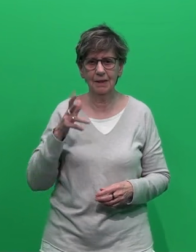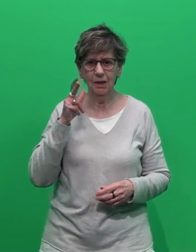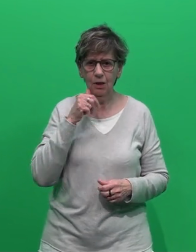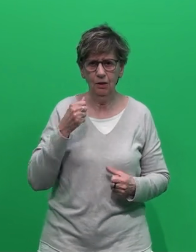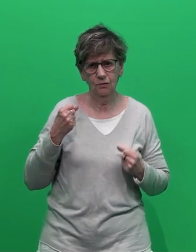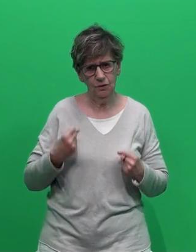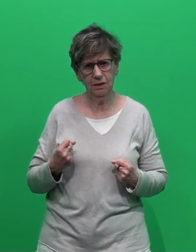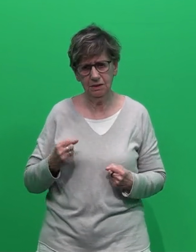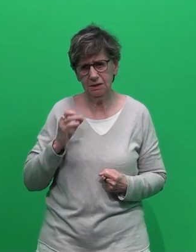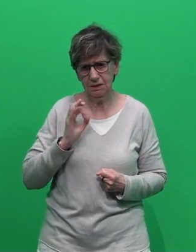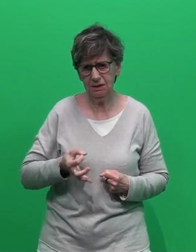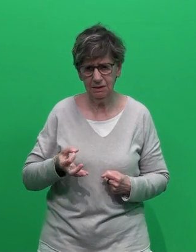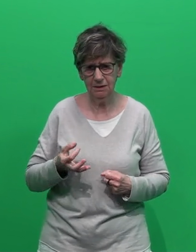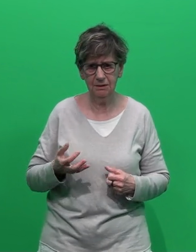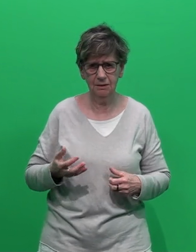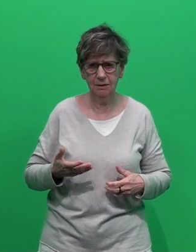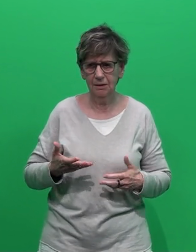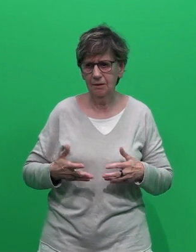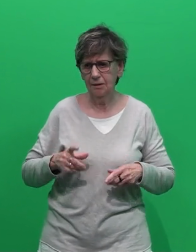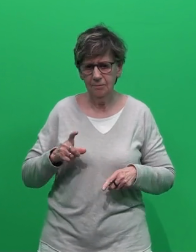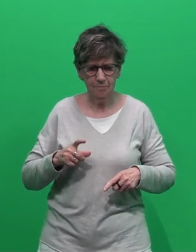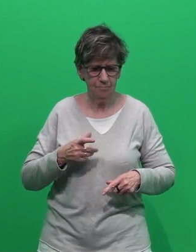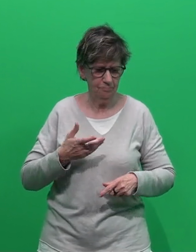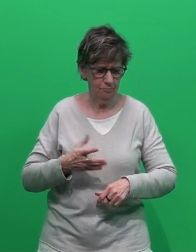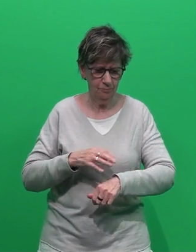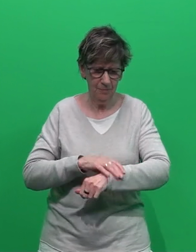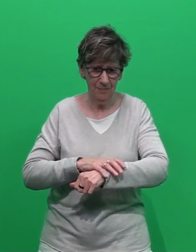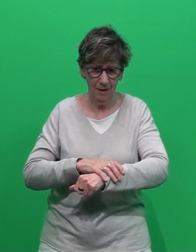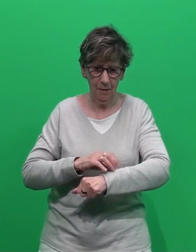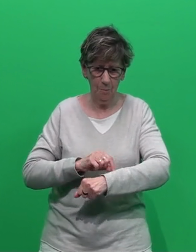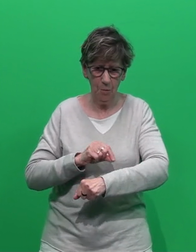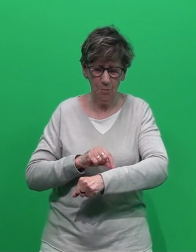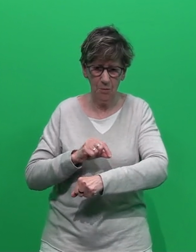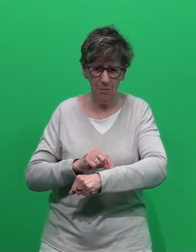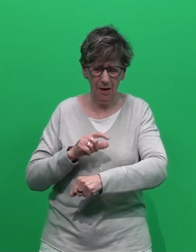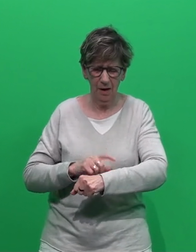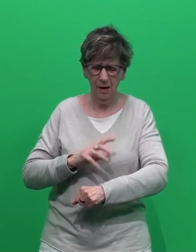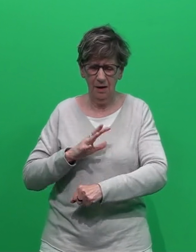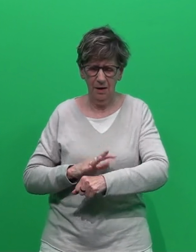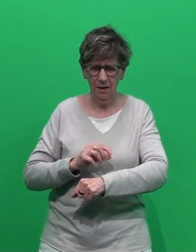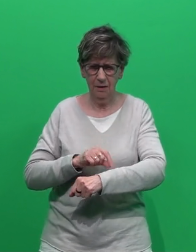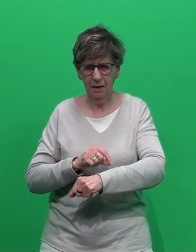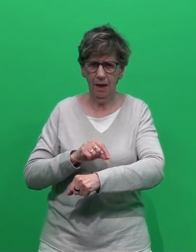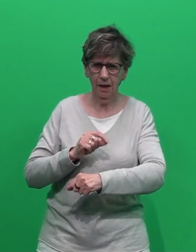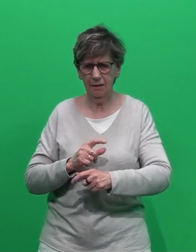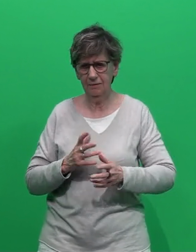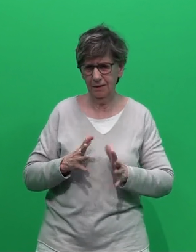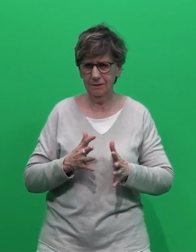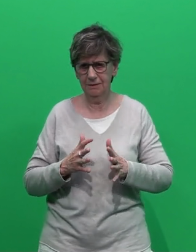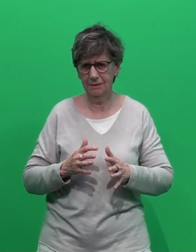Em fa molt de mal, sí. Sento un dolor punxant al braç esquerre, un dolor així més o menys.